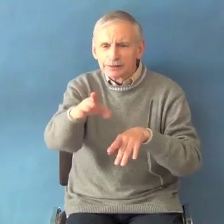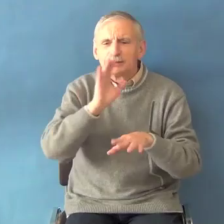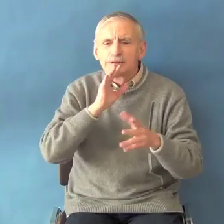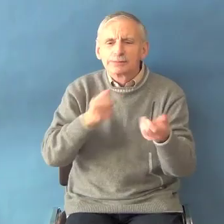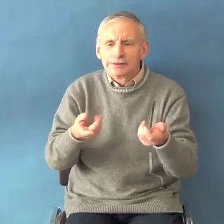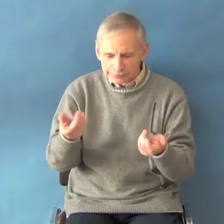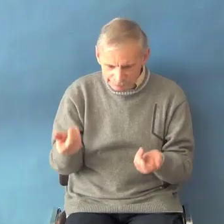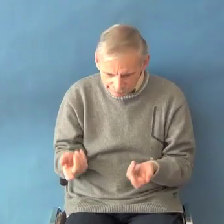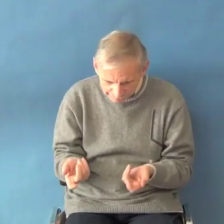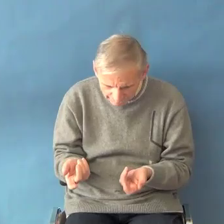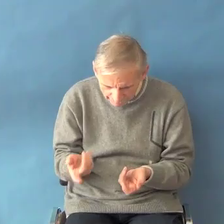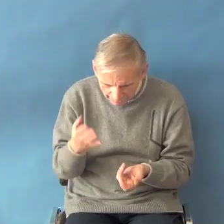Podobne do...